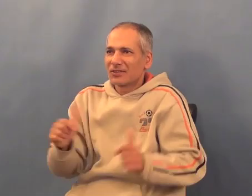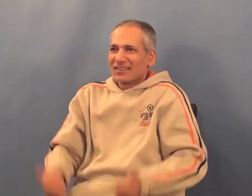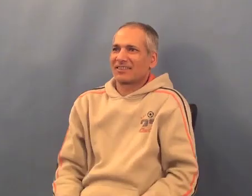Co się stało?